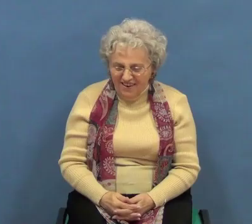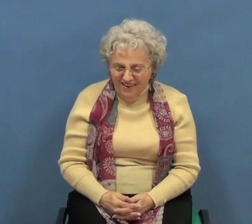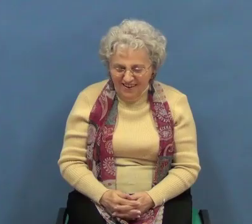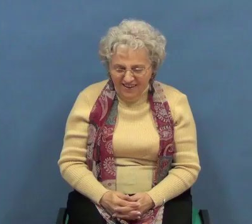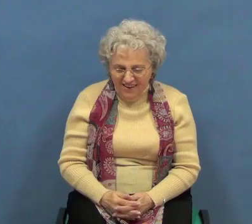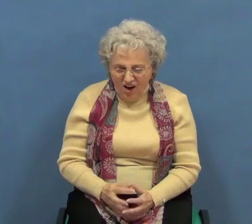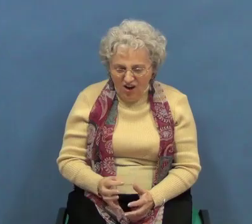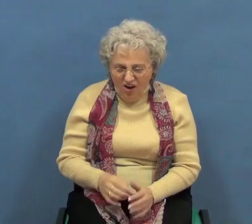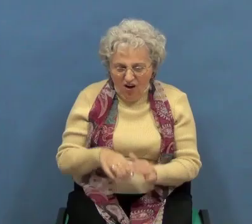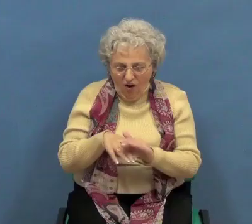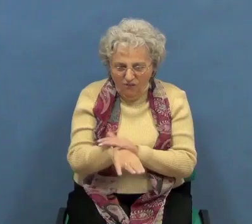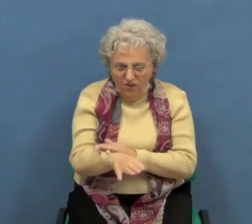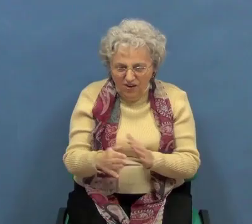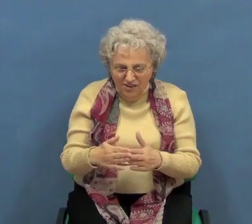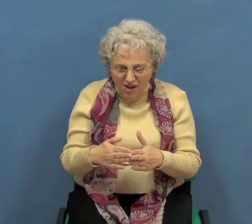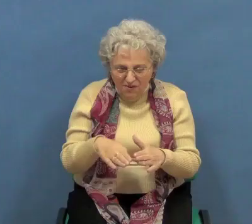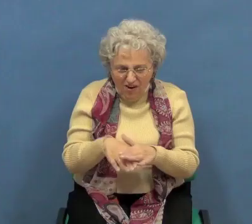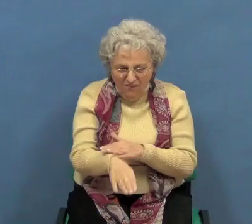Kot chowa się w domu.